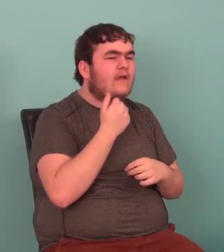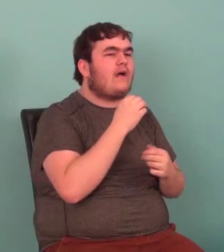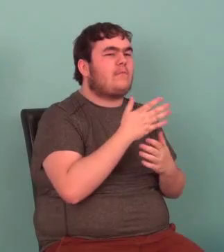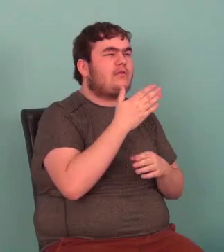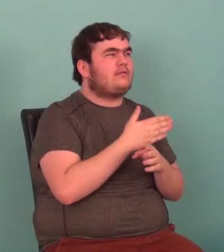Potem...